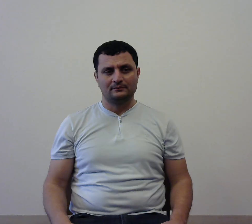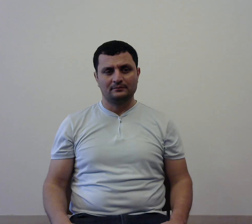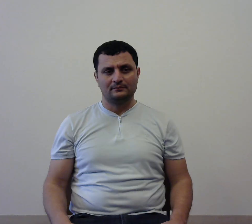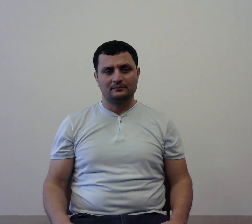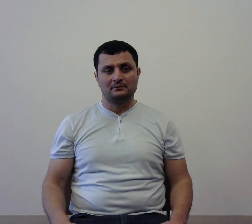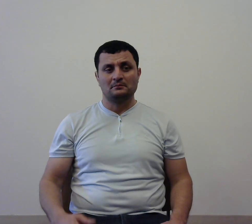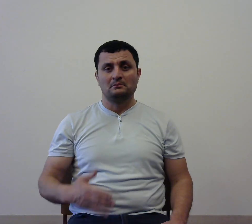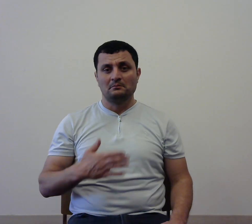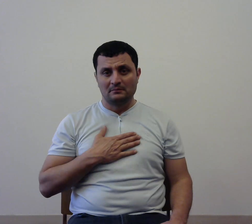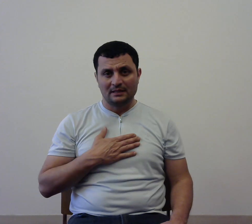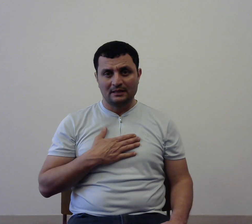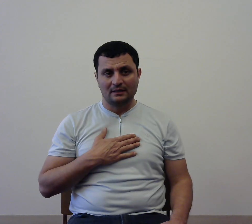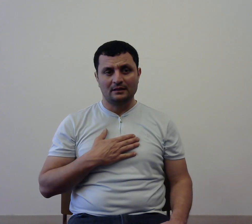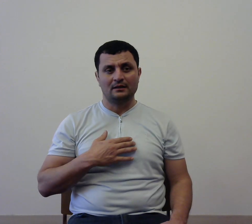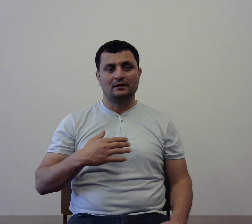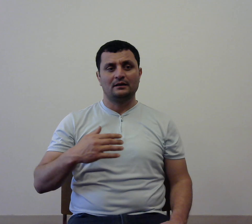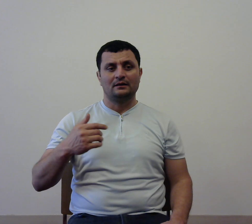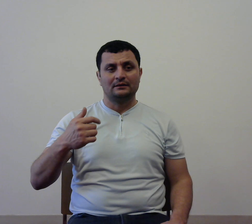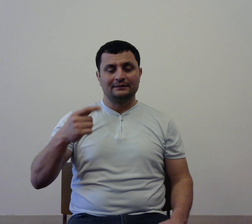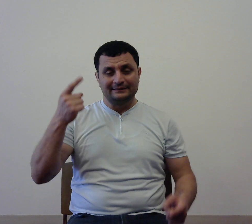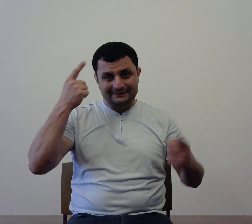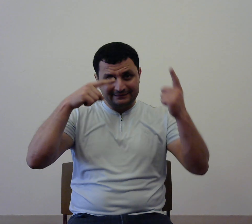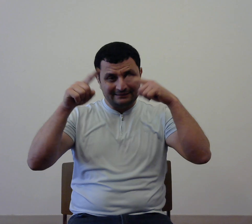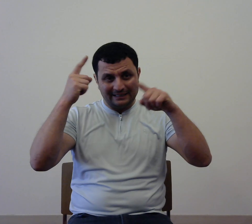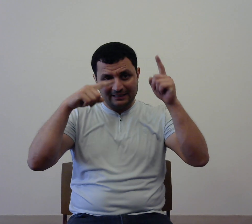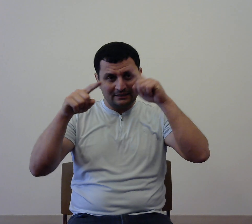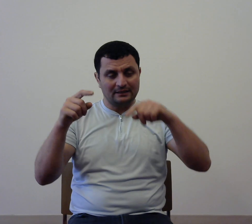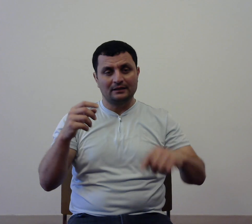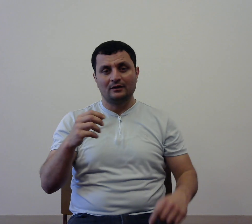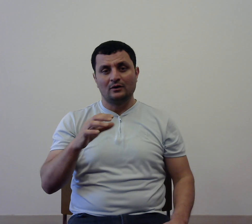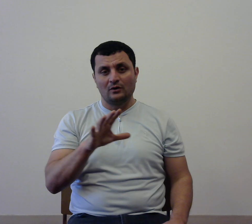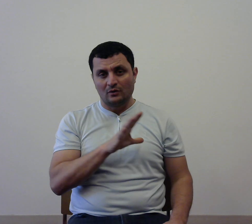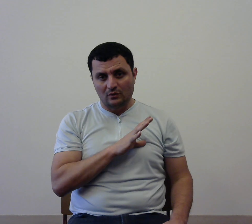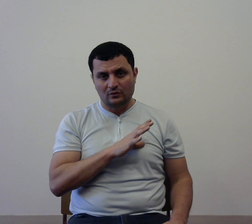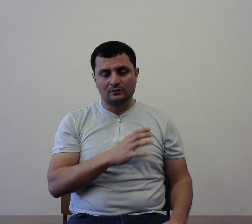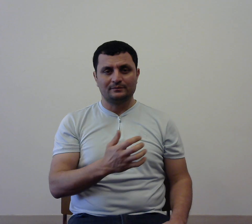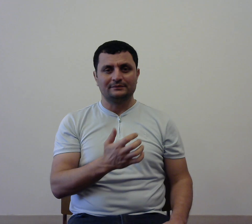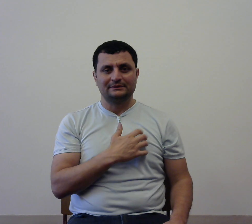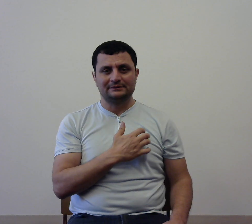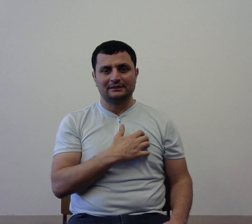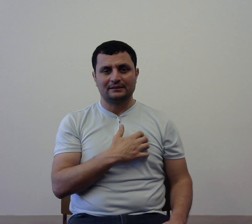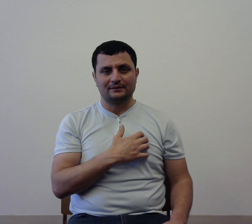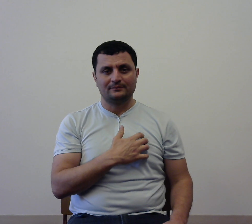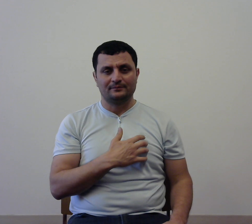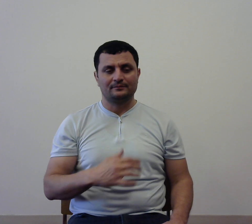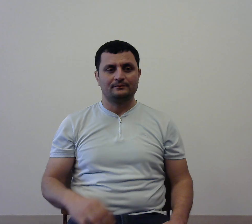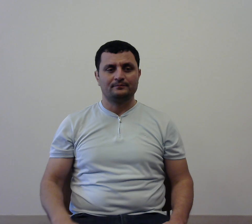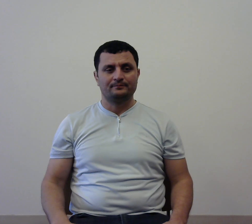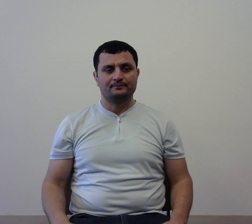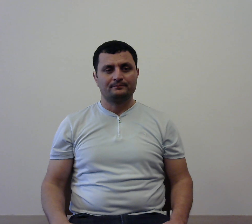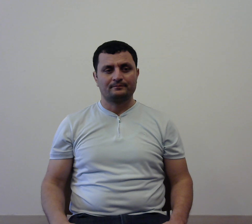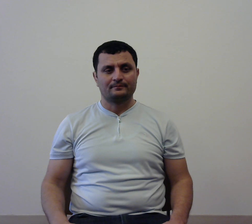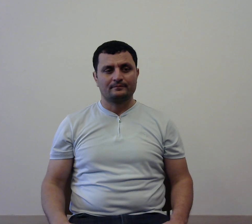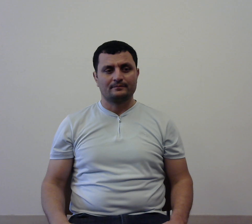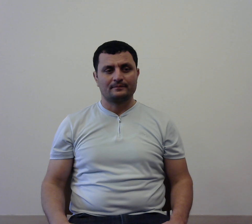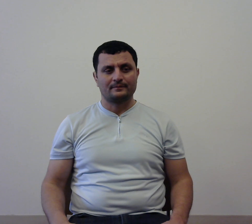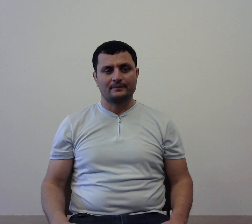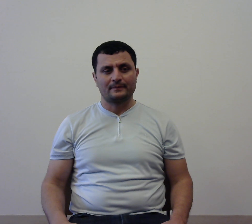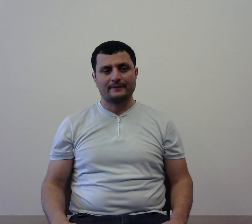Mən dizayner olmaq istəyirəm